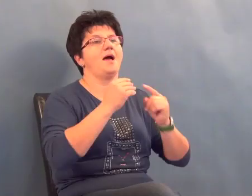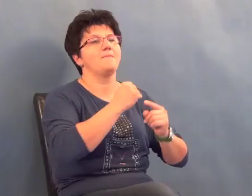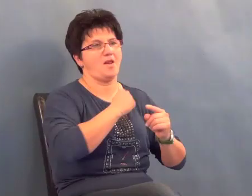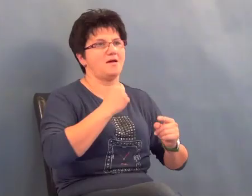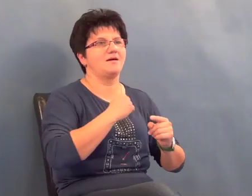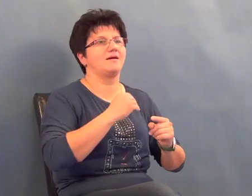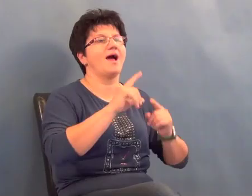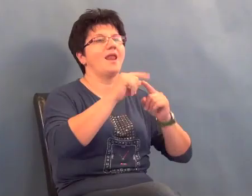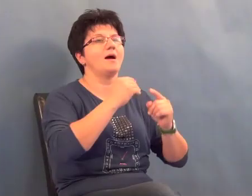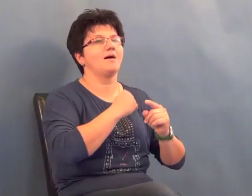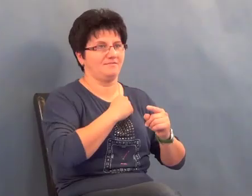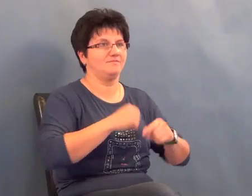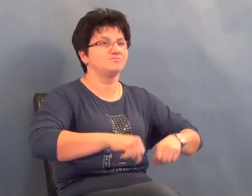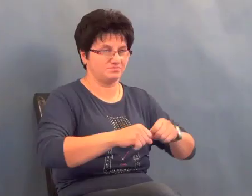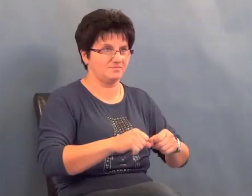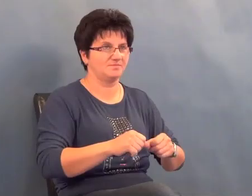Ale w Polsce...